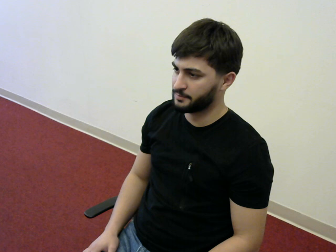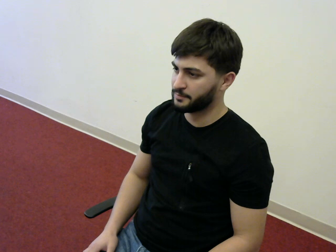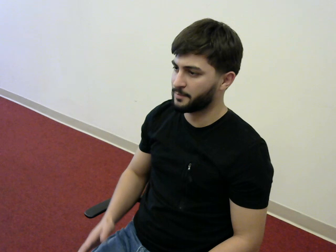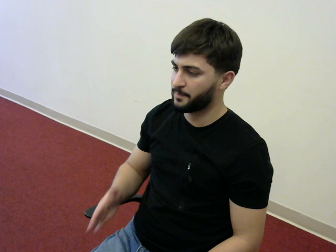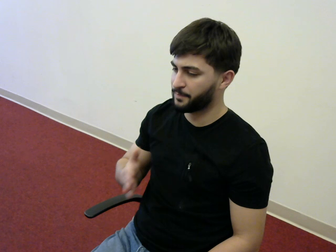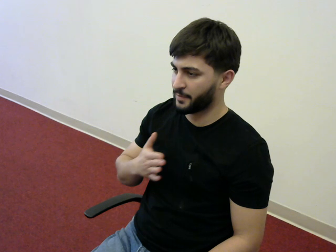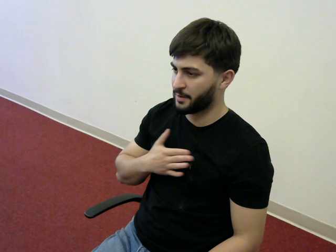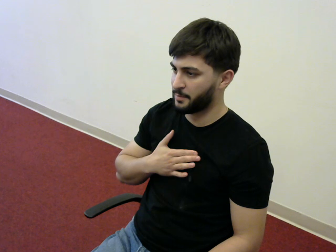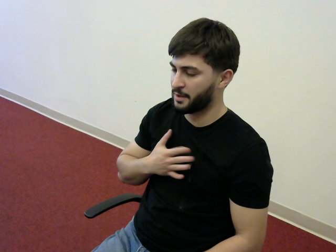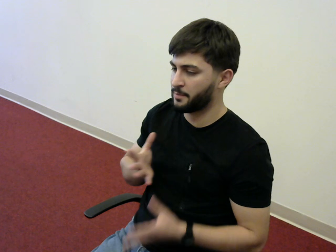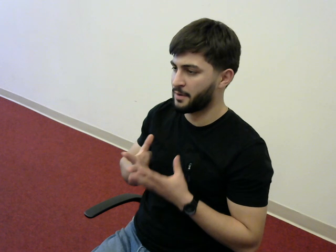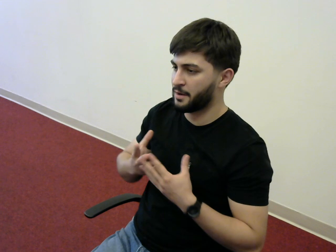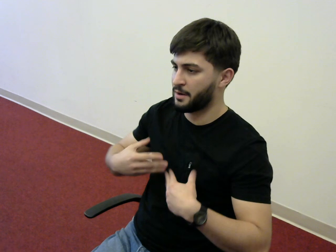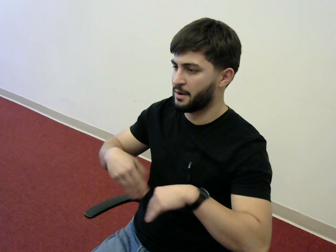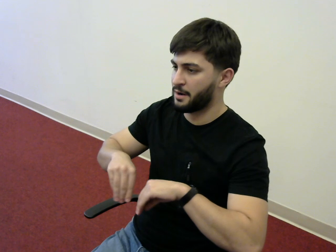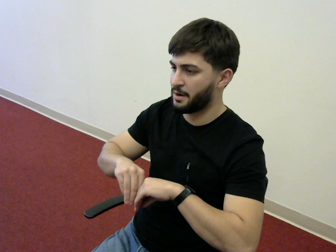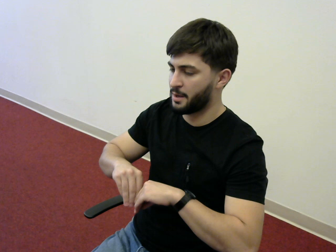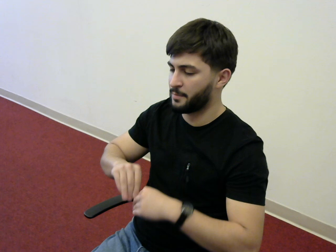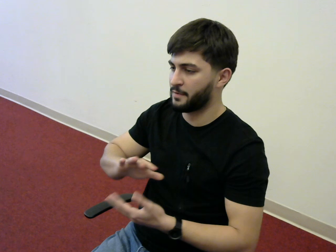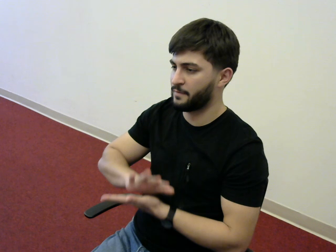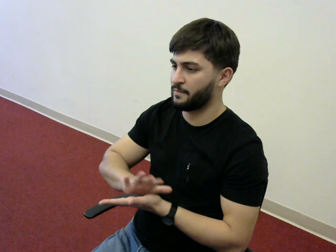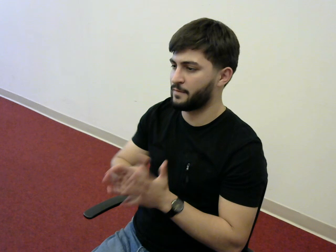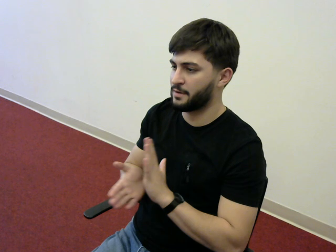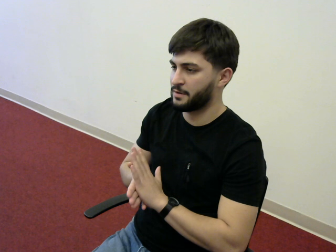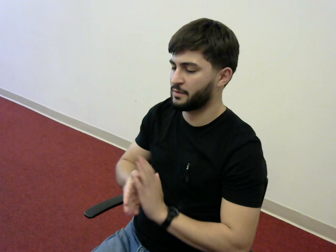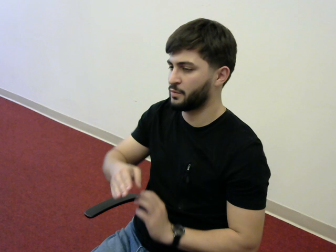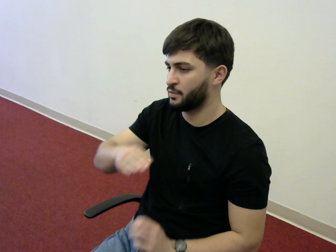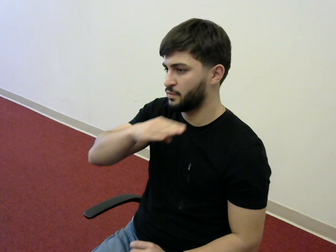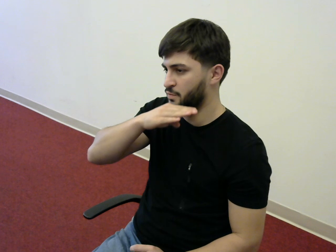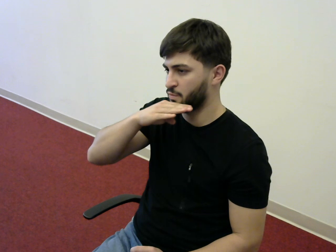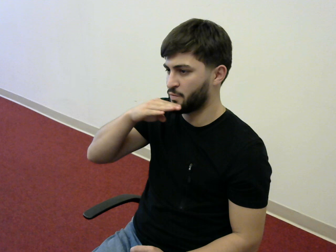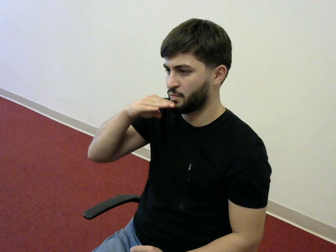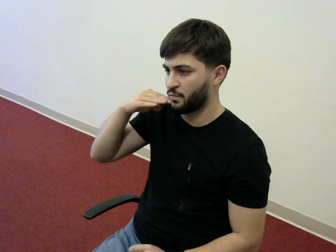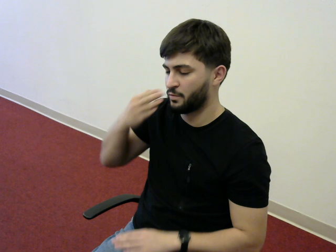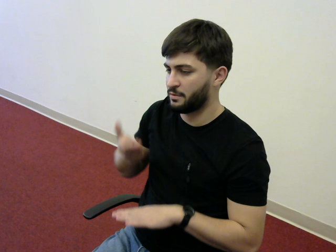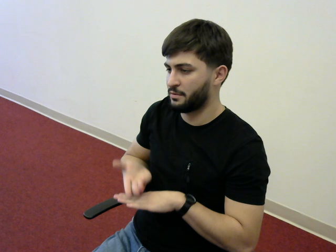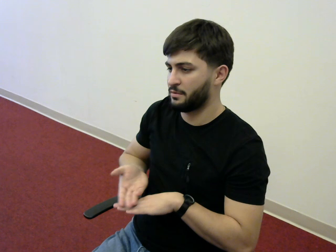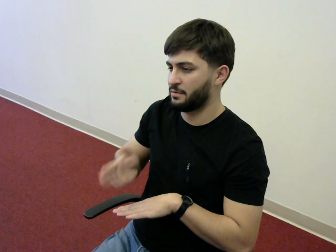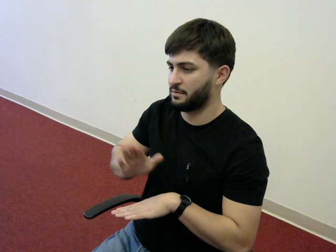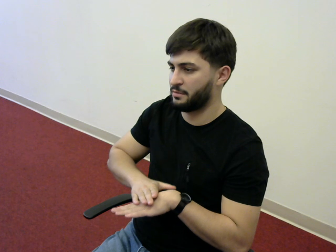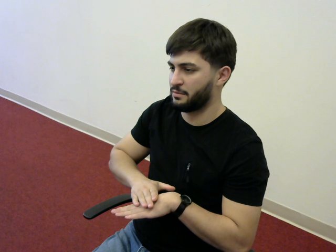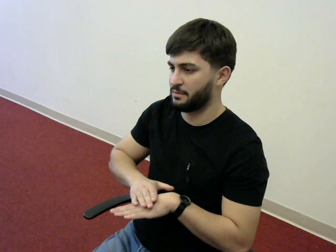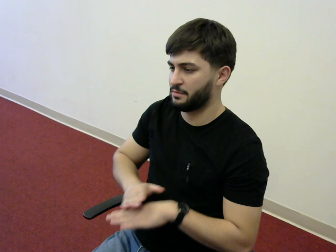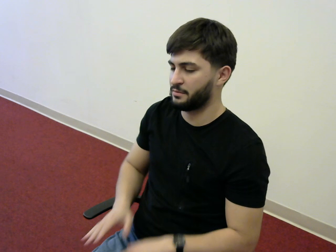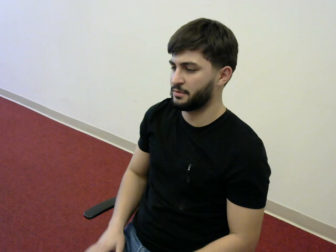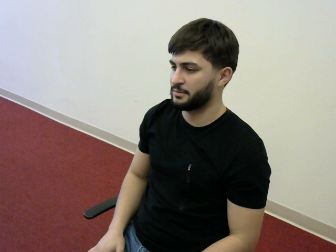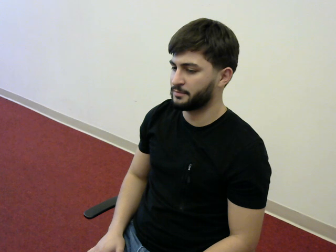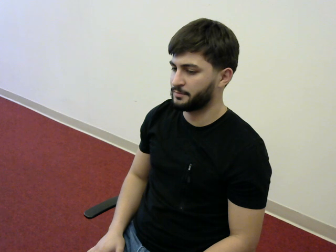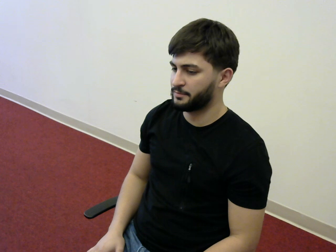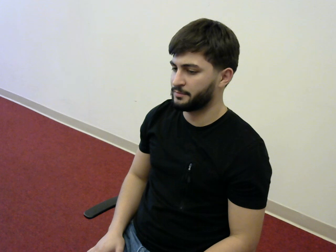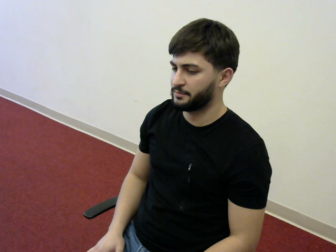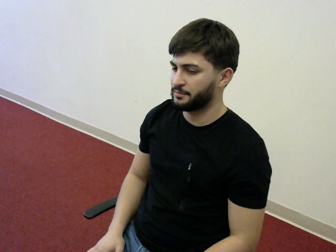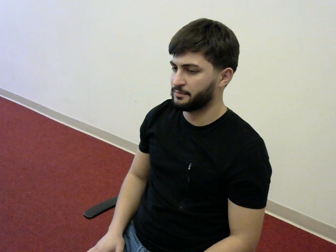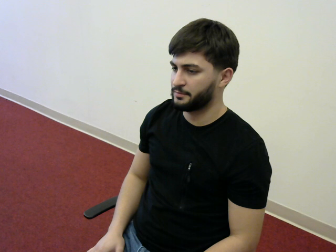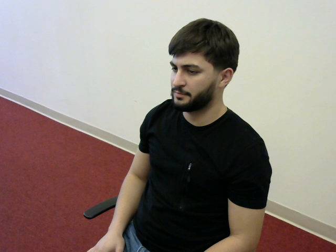Mənim ailəmin vəziyyəti çox ağırdır